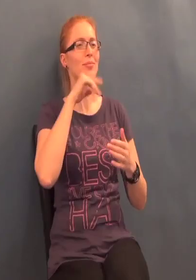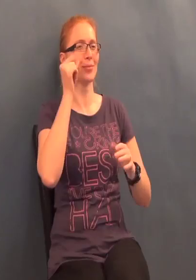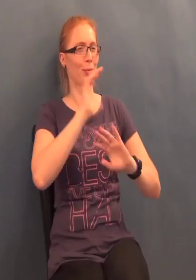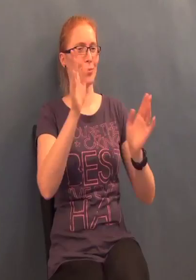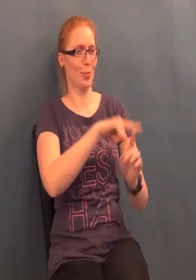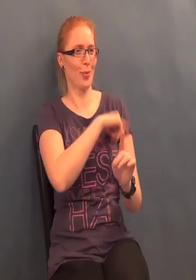Długo spał i już wystarczy.